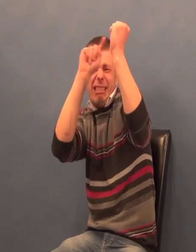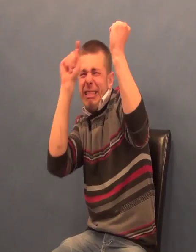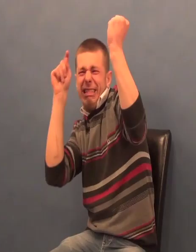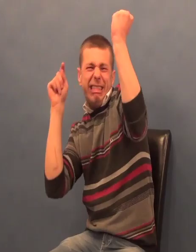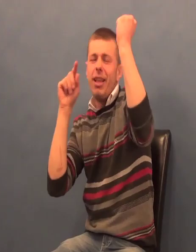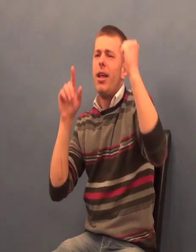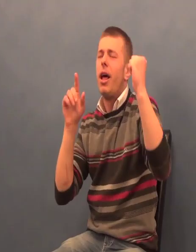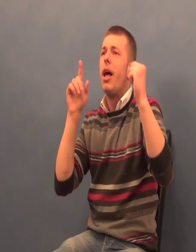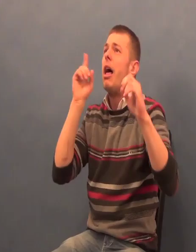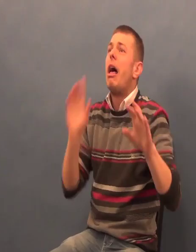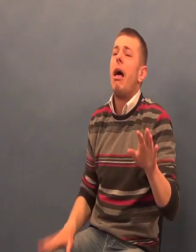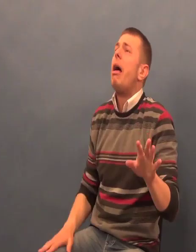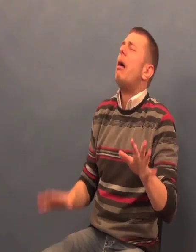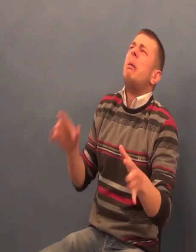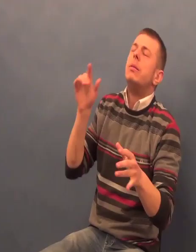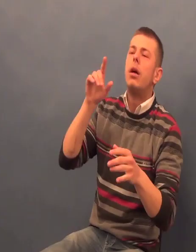Pies jest przestraszony.